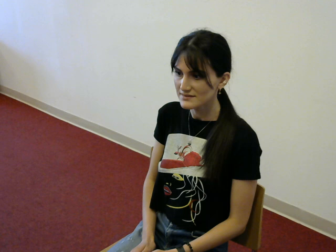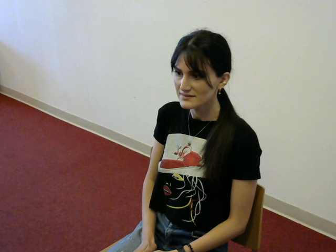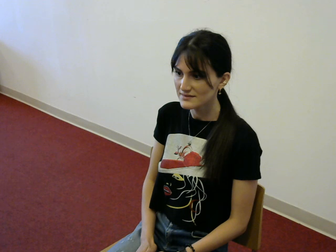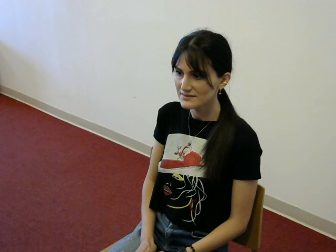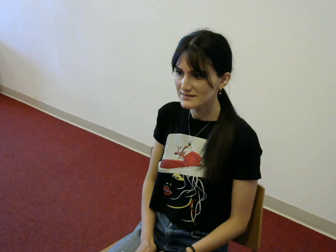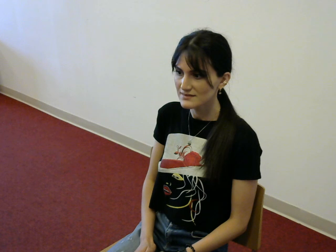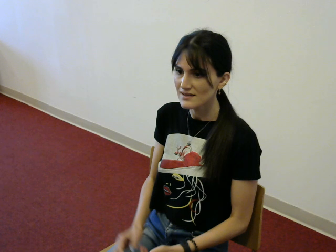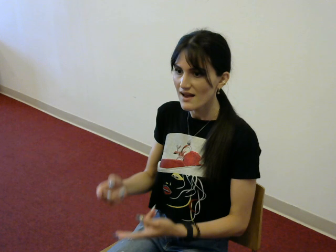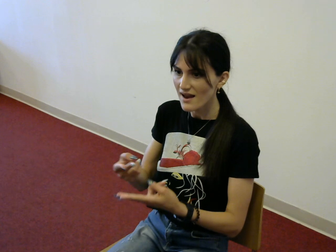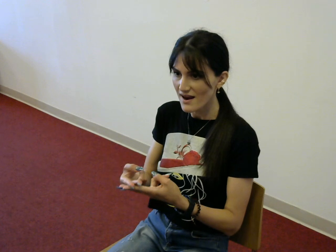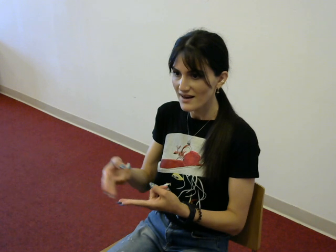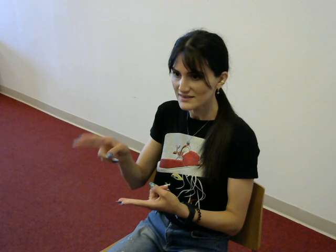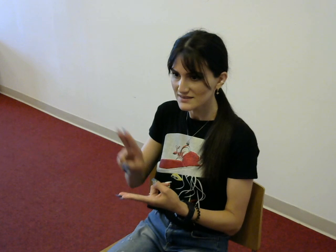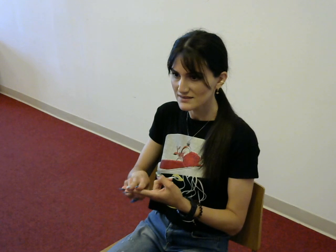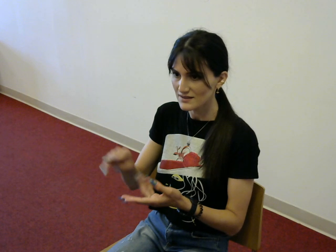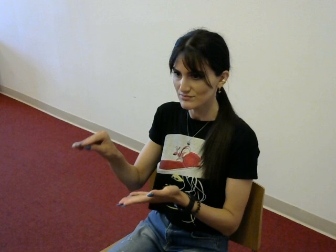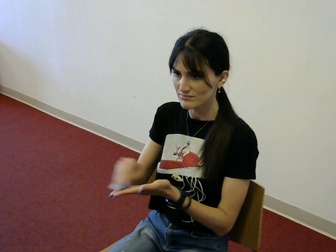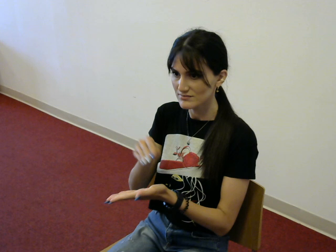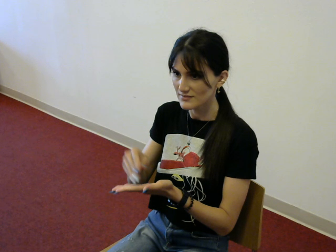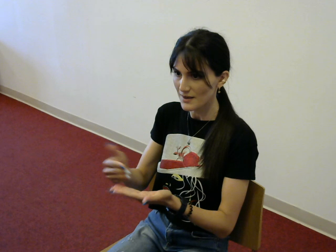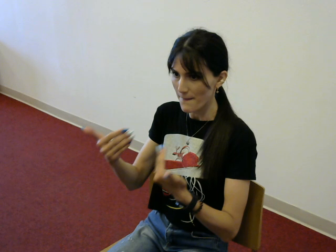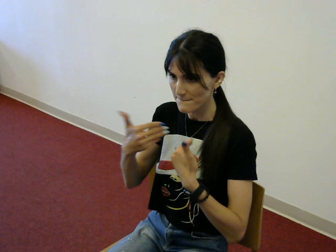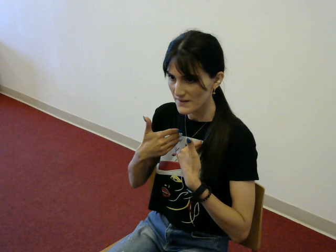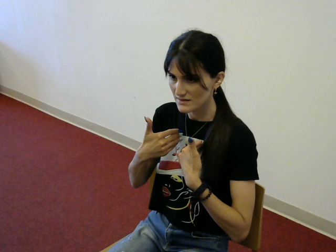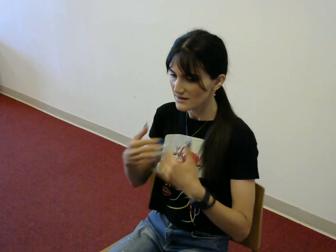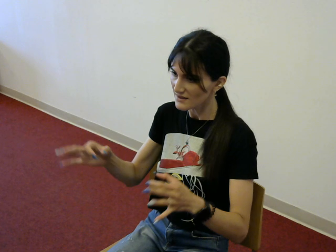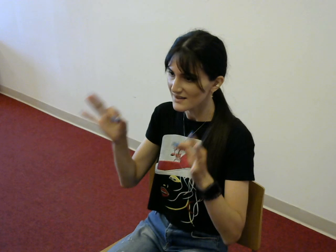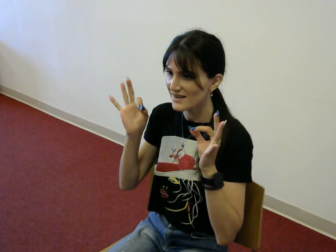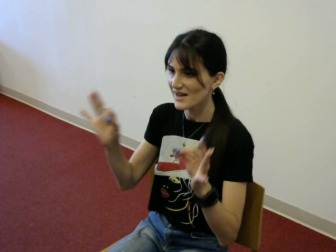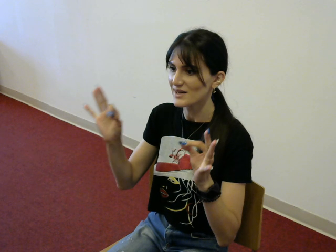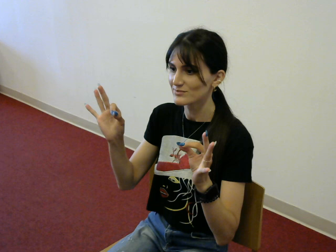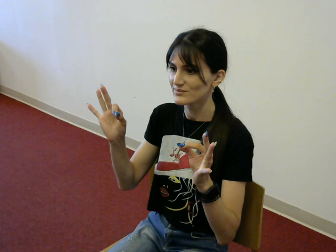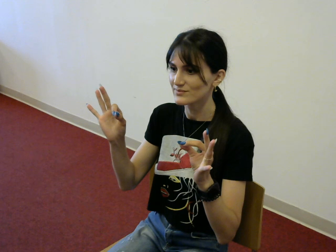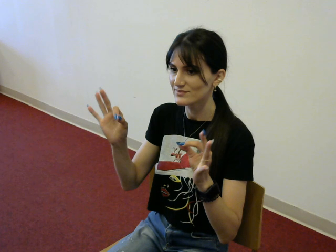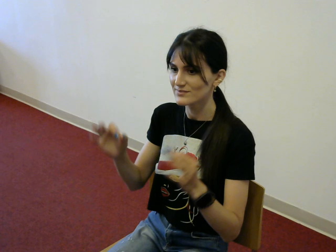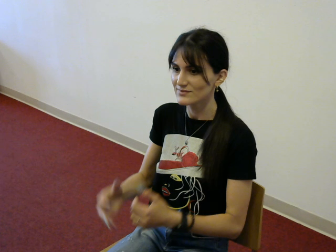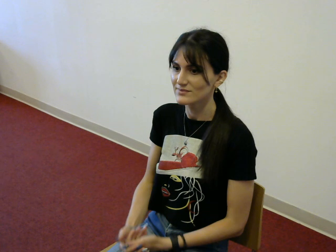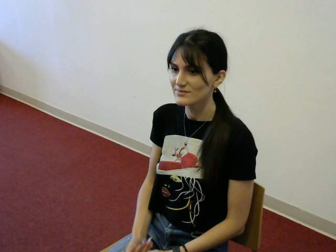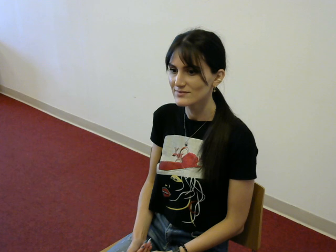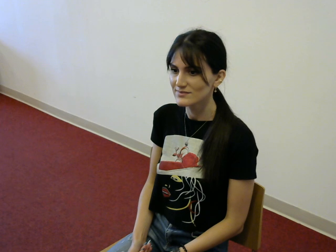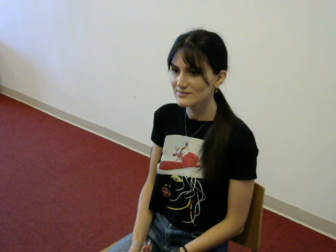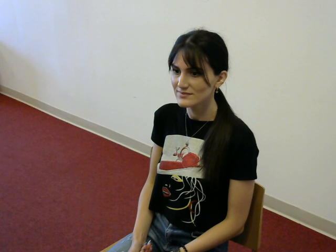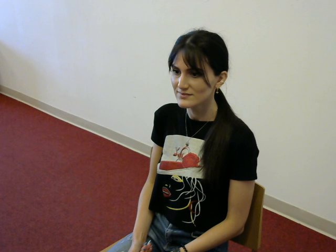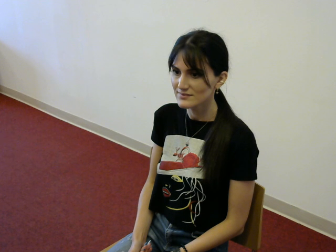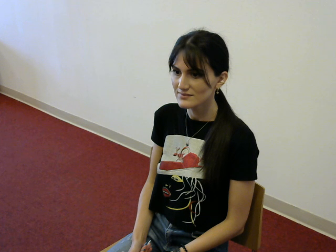Bu yazılar mənə aiddir